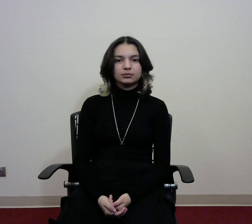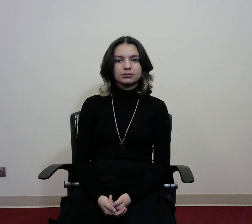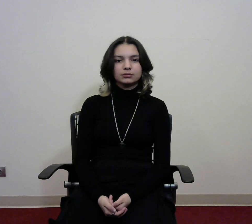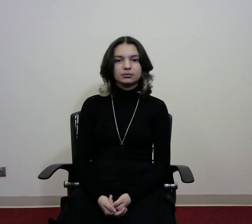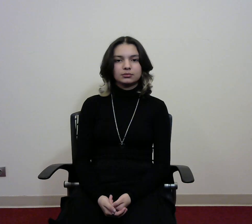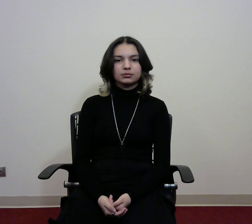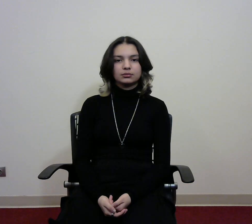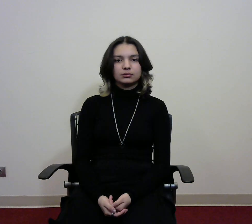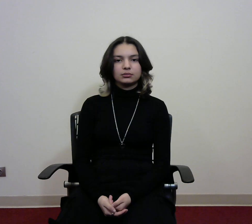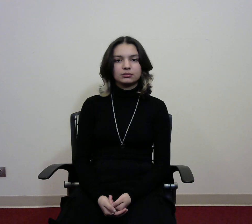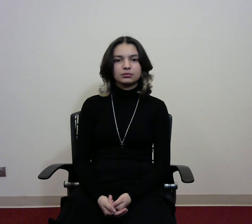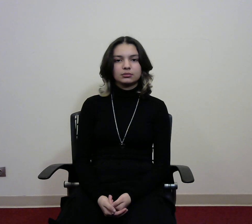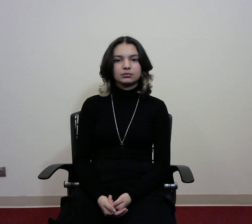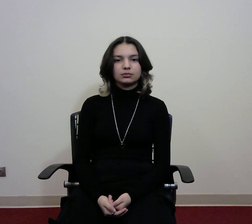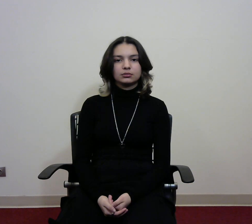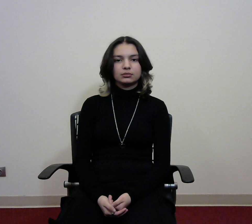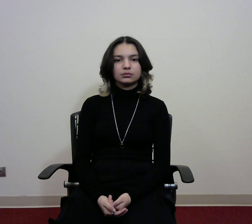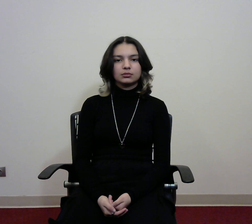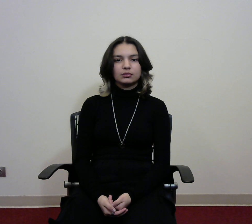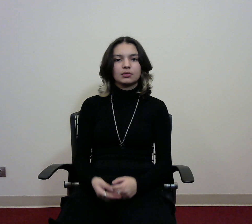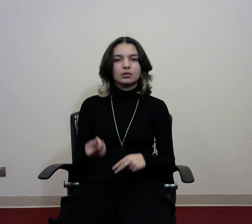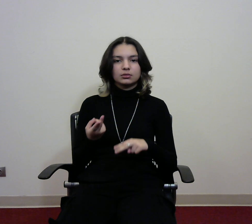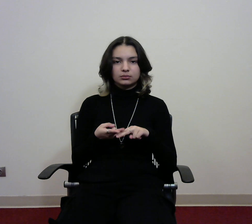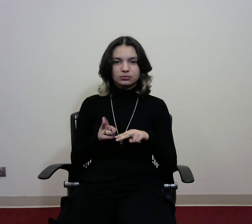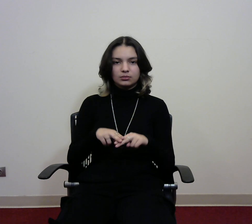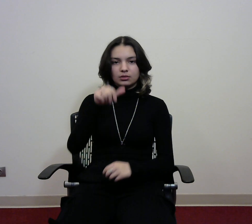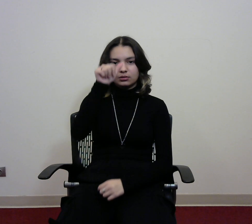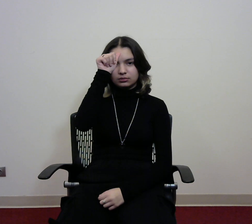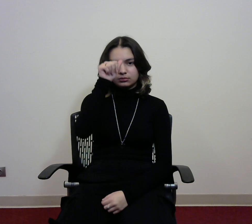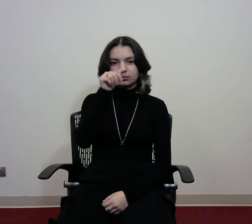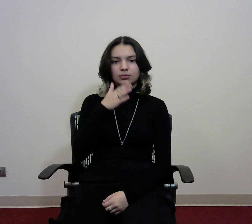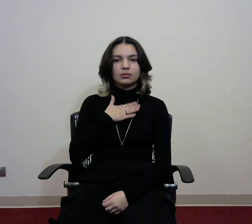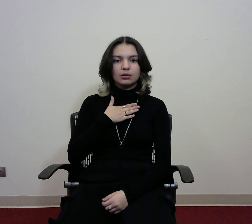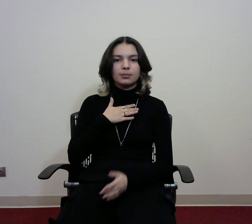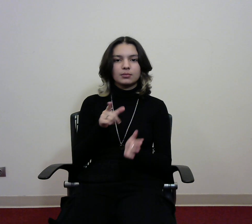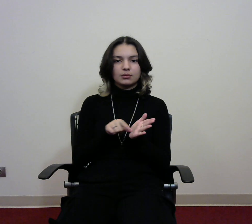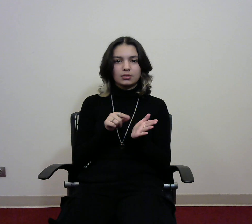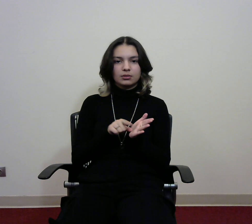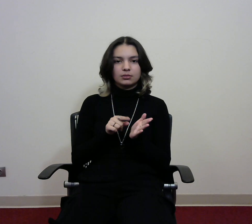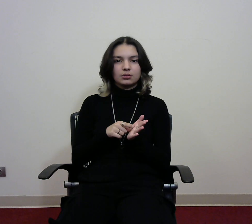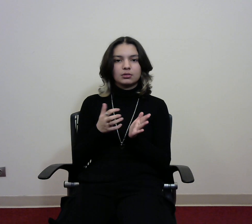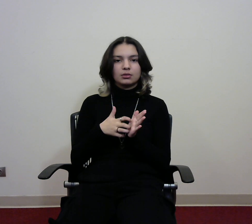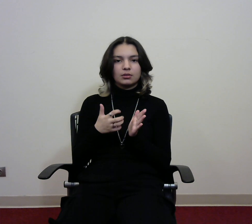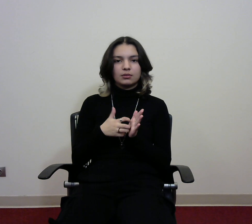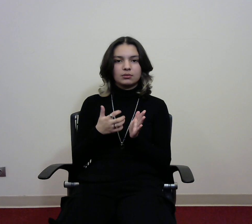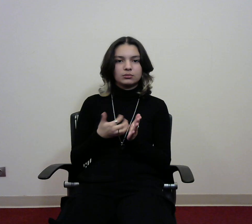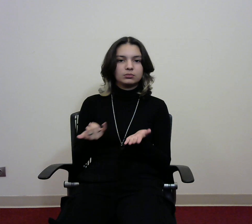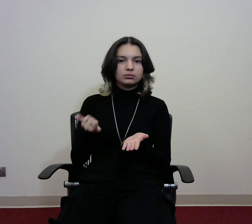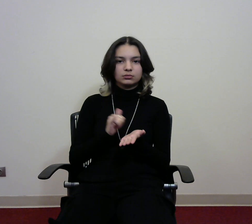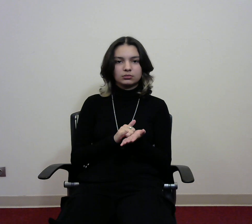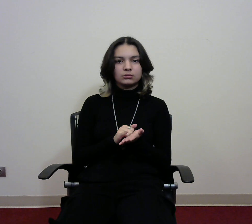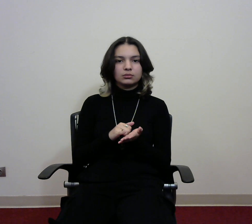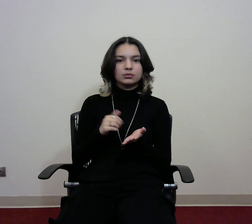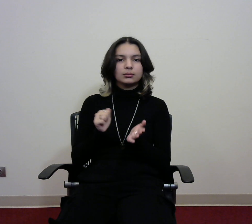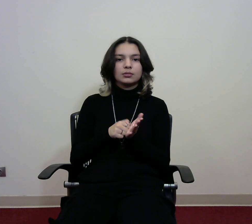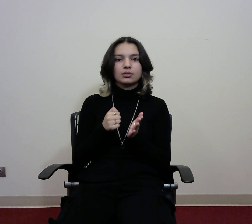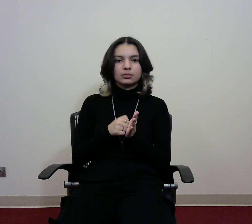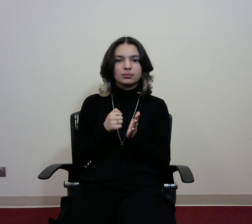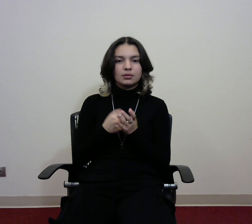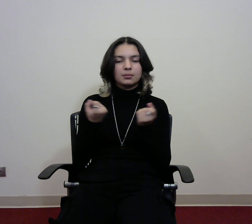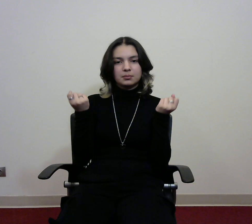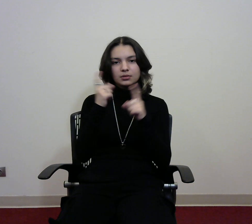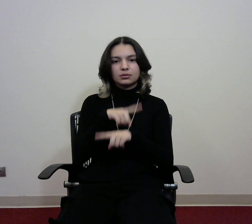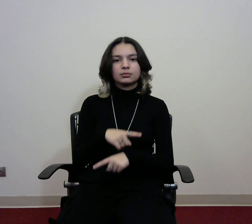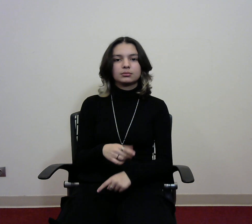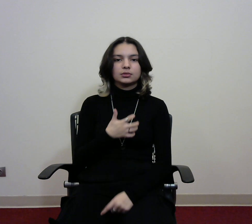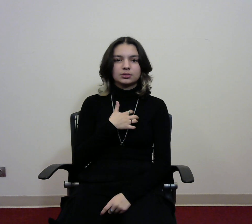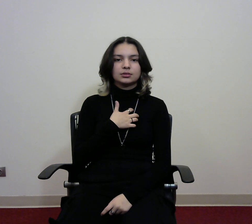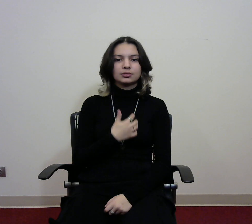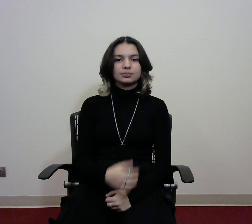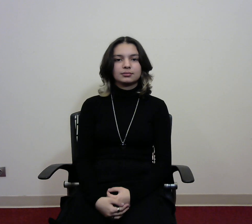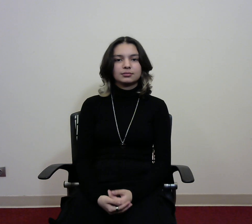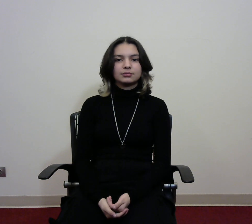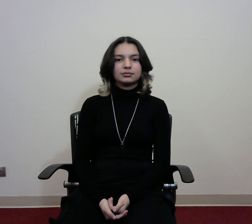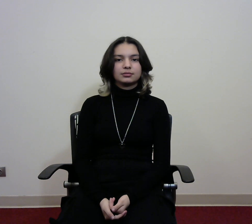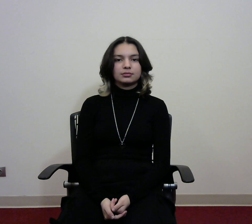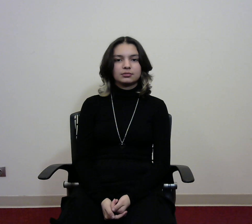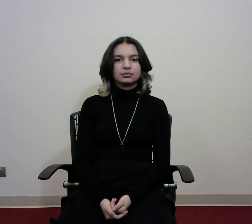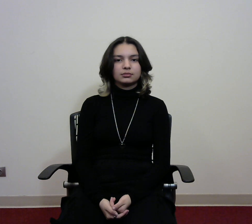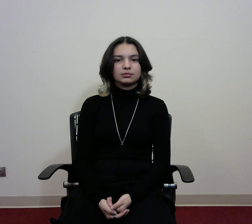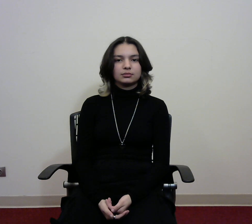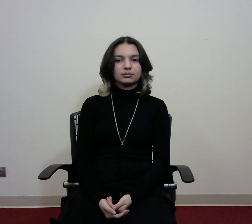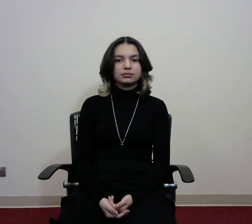Bu ay mənim pensiyam əksik yüklənib, səbəbini bilmək istəyirəm